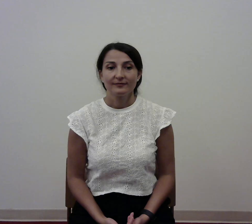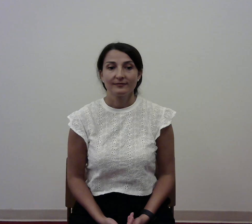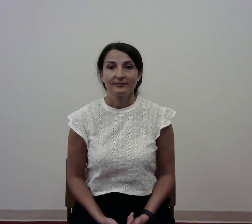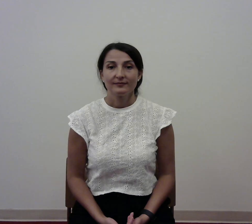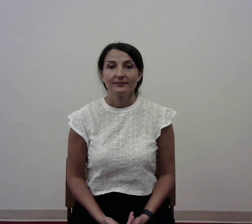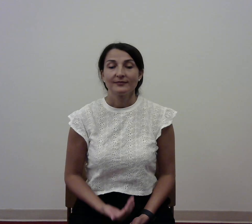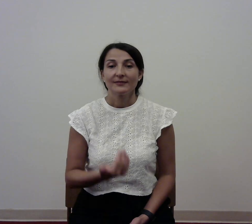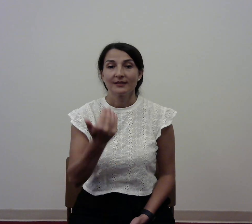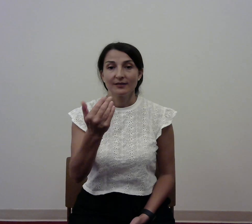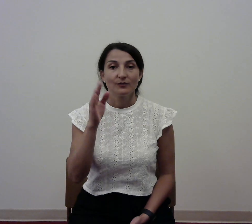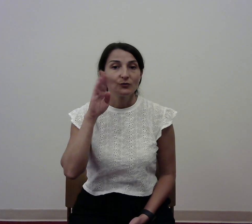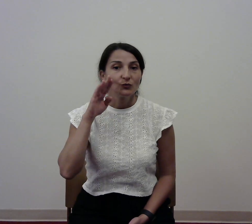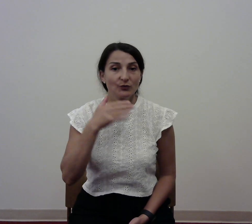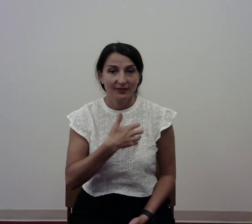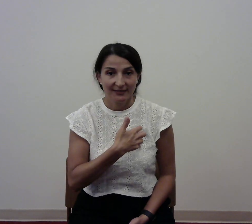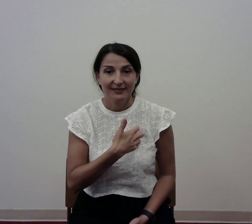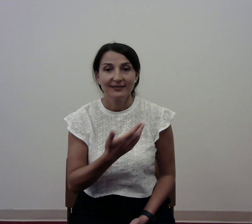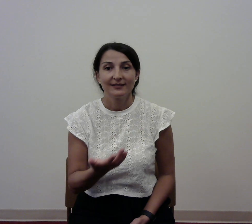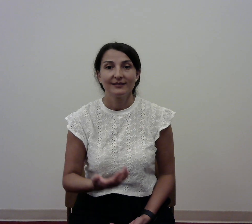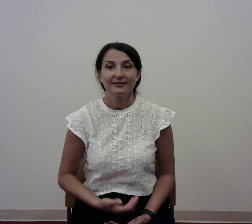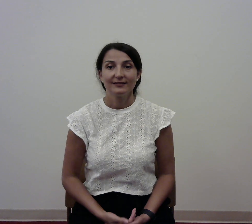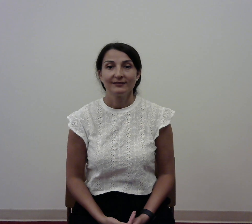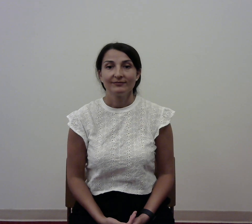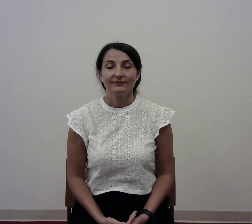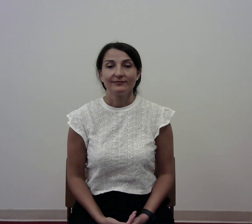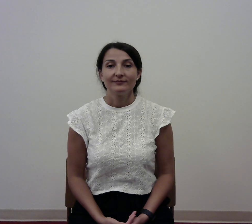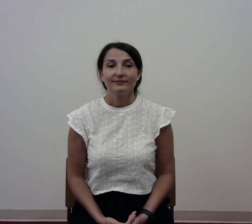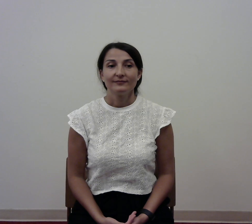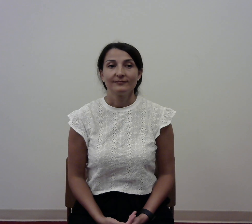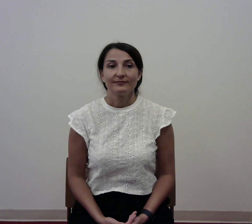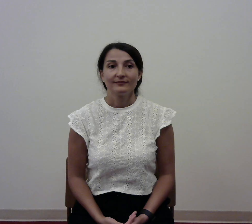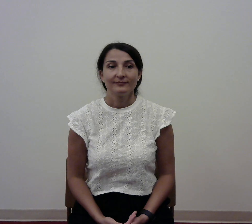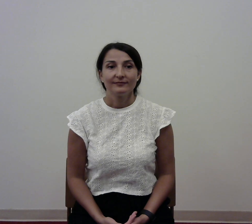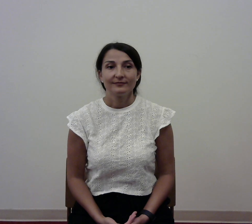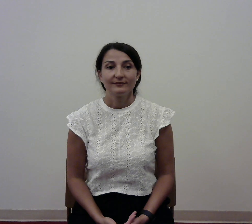Siz su istəyirsiniz?